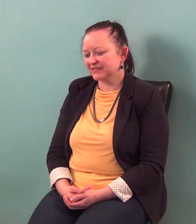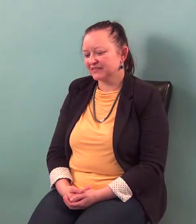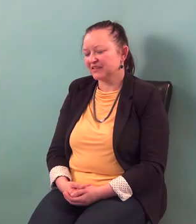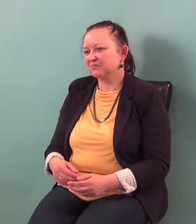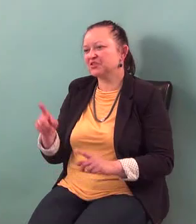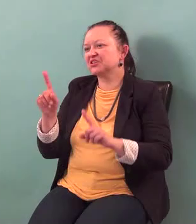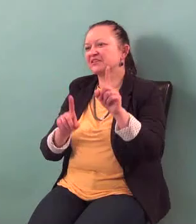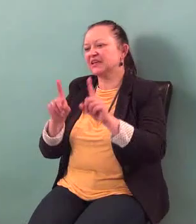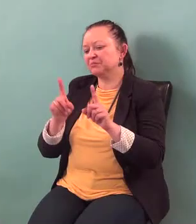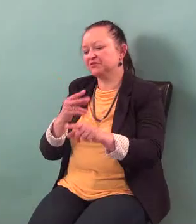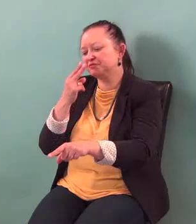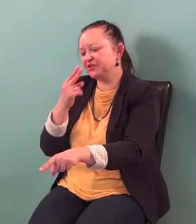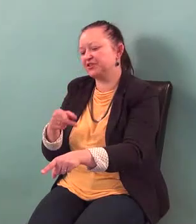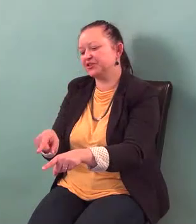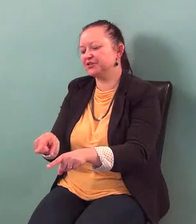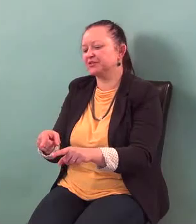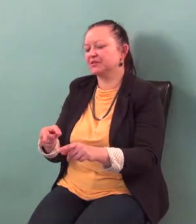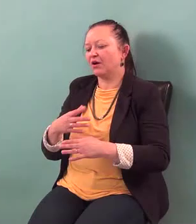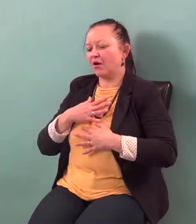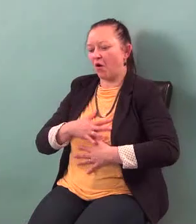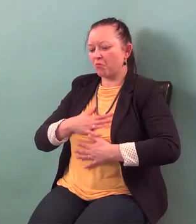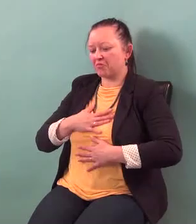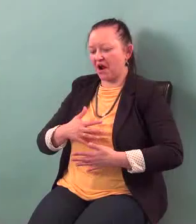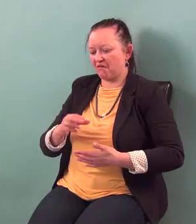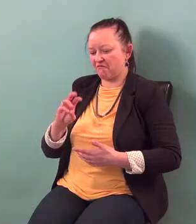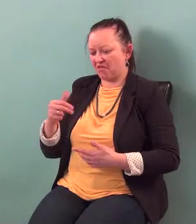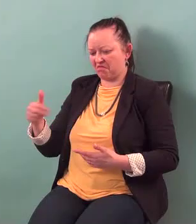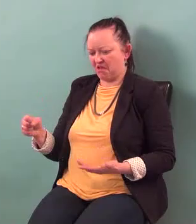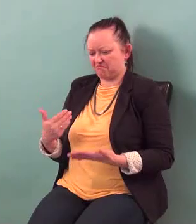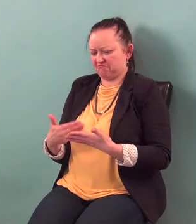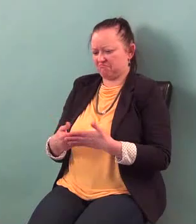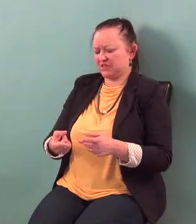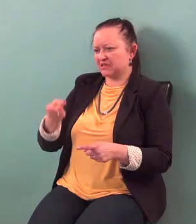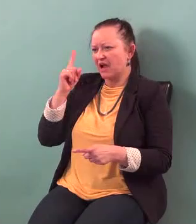Czasami widzę, że jest taki znak zakazu kąpieli w wannie.